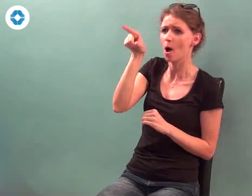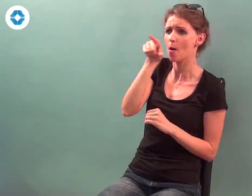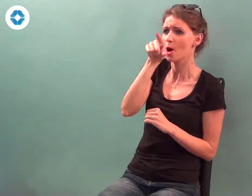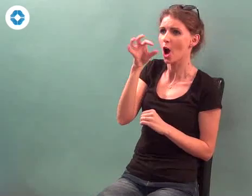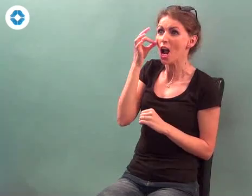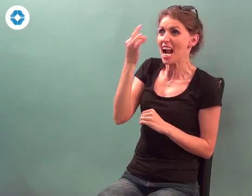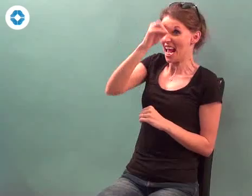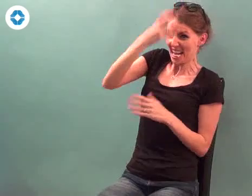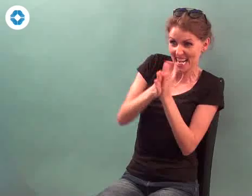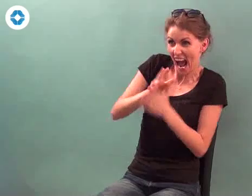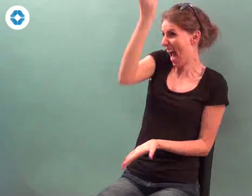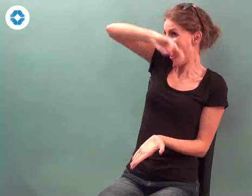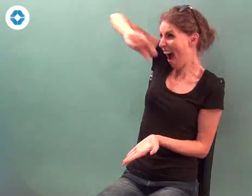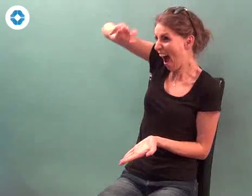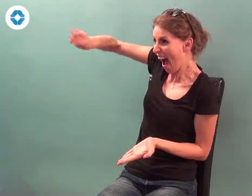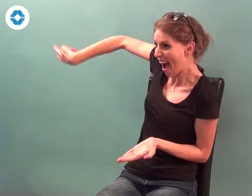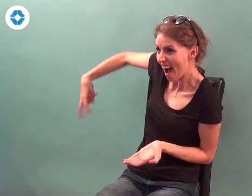Kot zaciera łapy i szybko zbiega po schodach na dół.